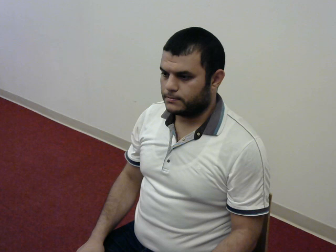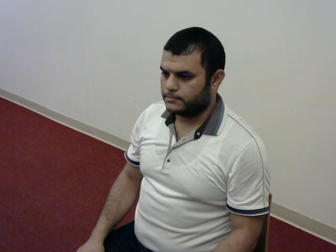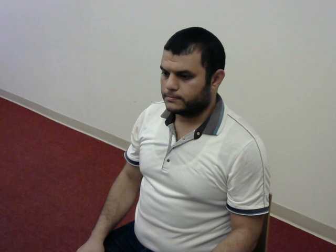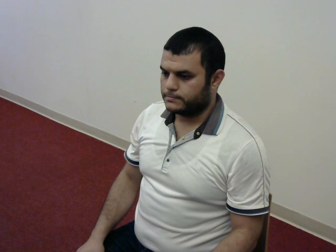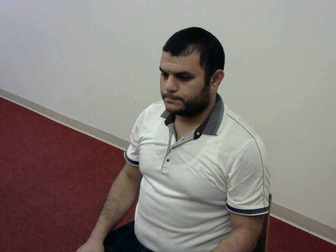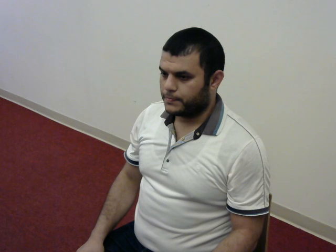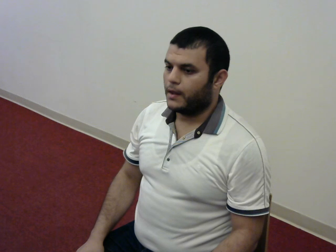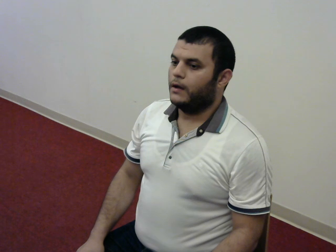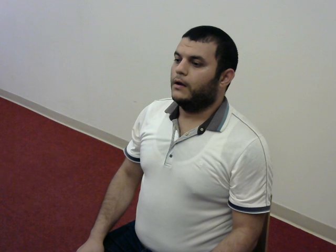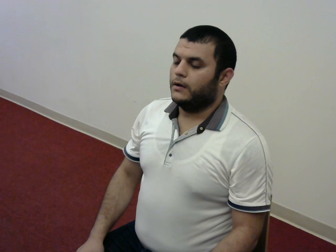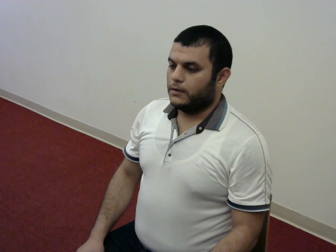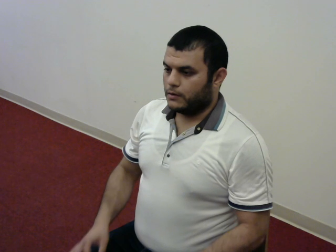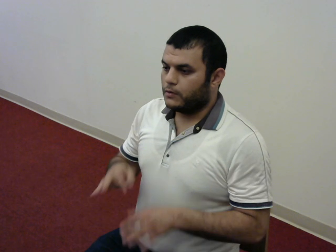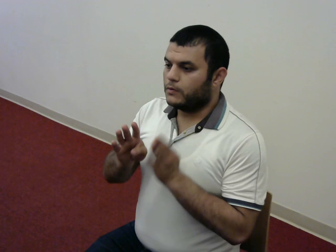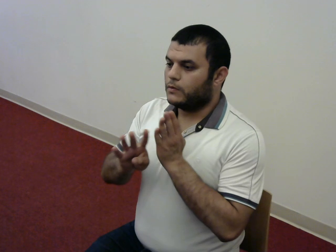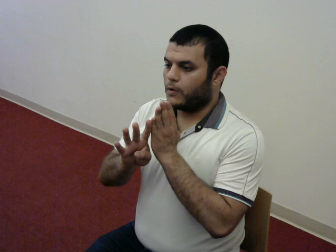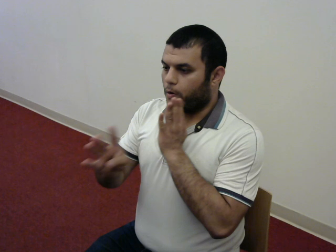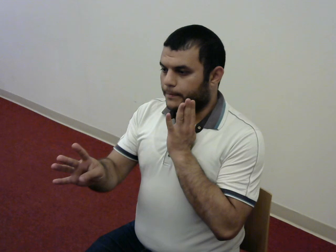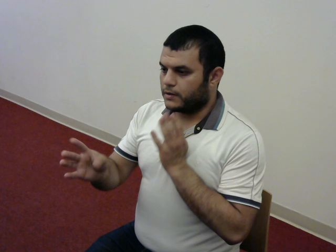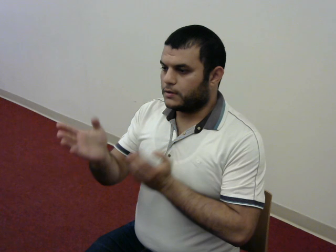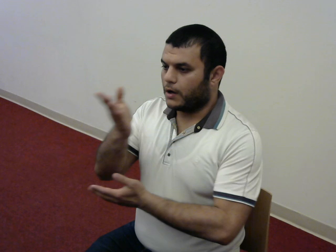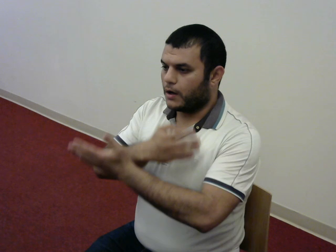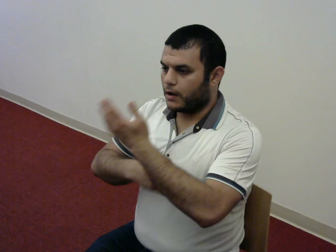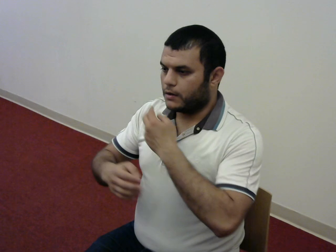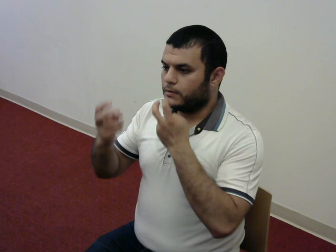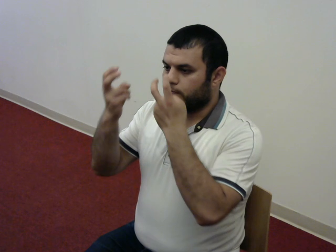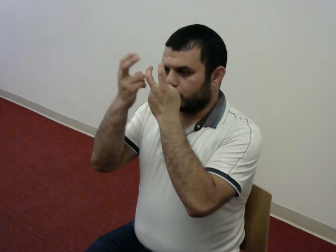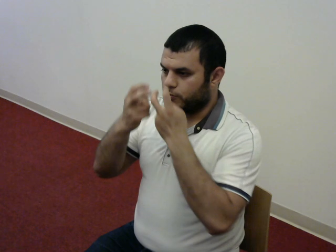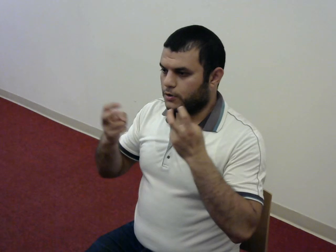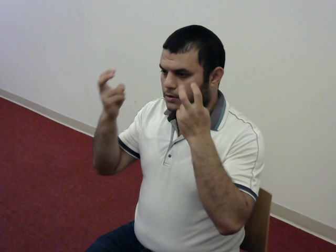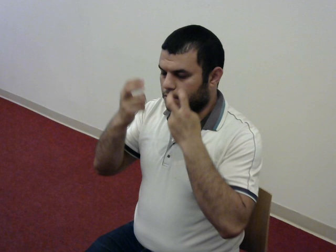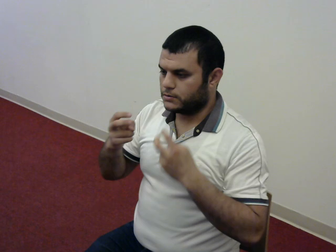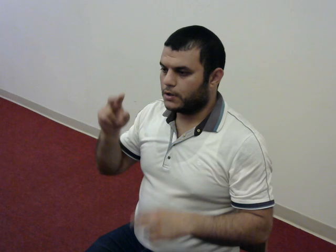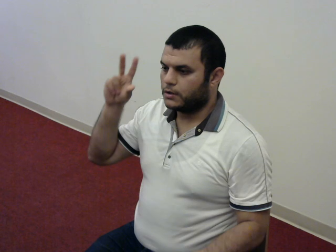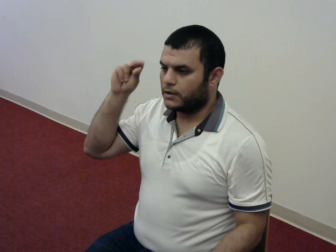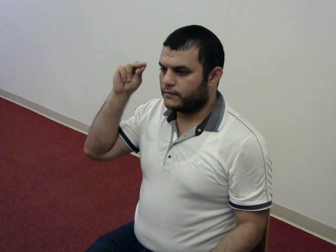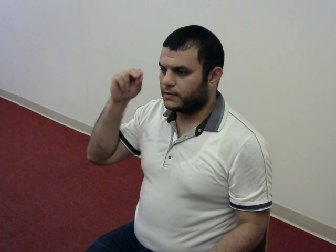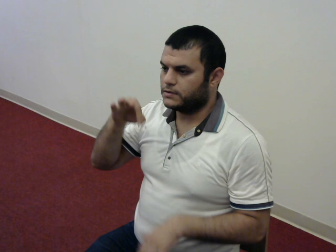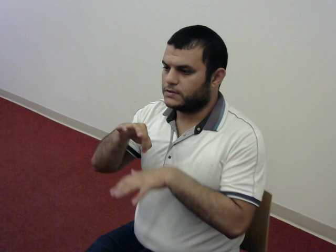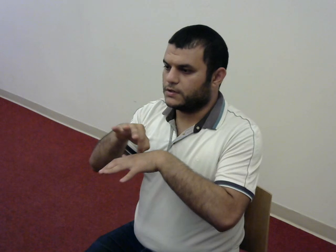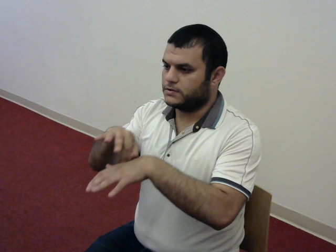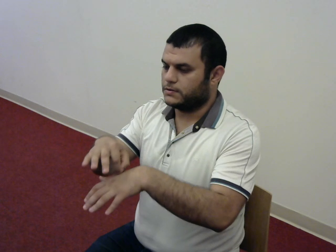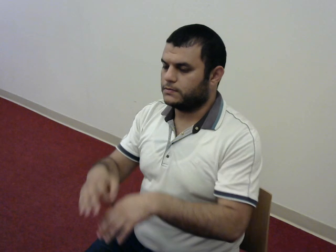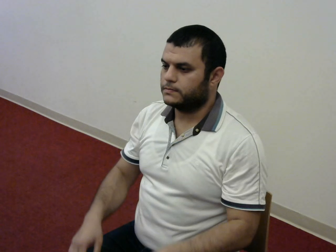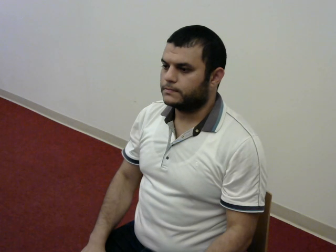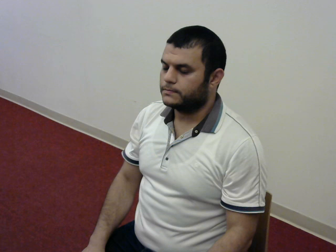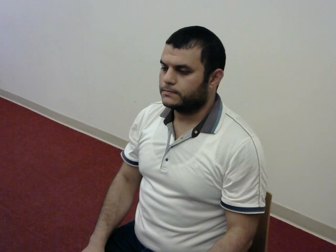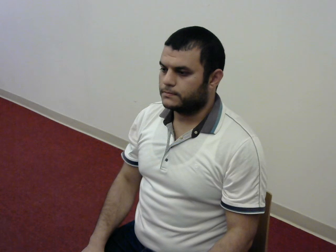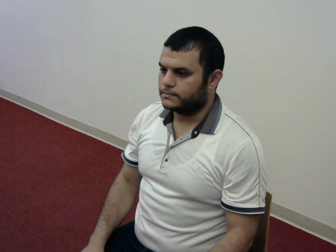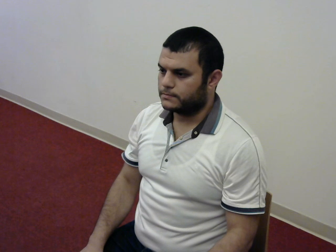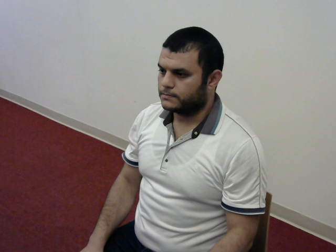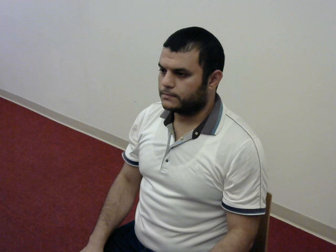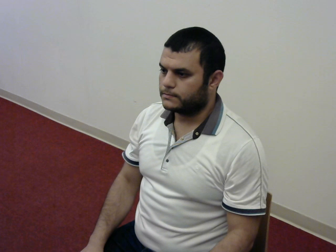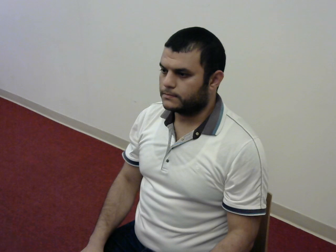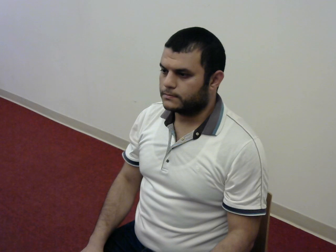Növbəti əlillik müayinəsi nə zaman keçiriləcək?